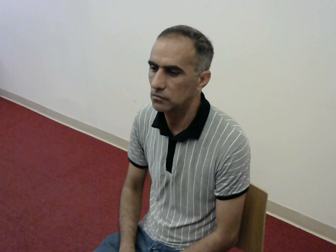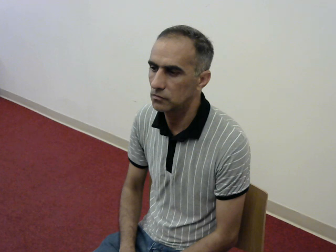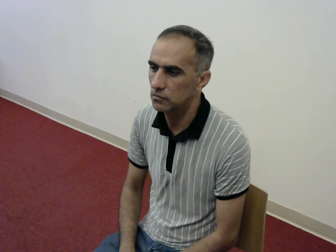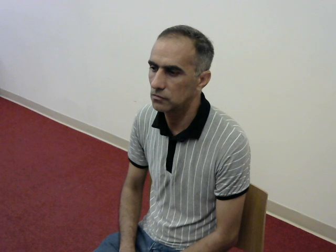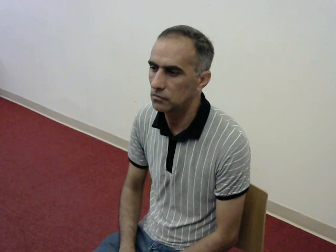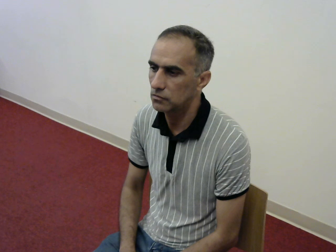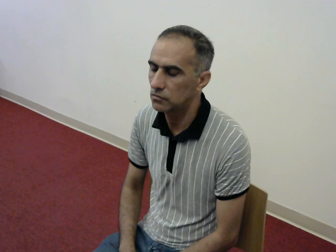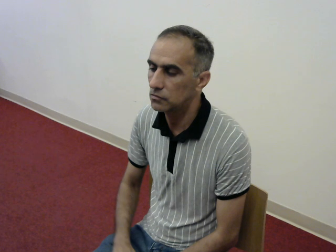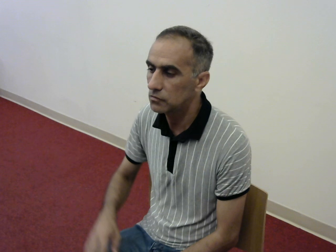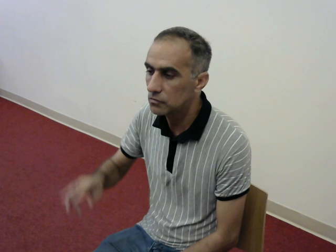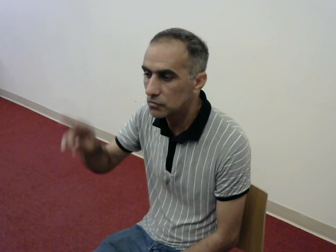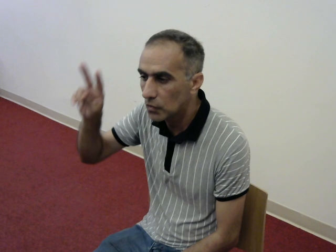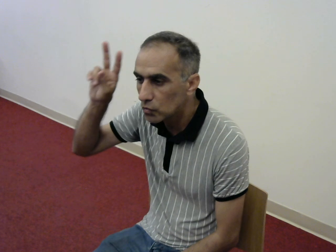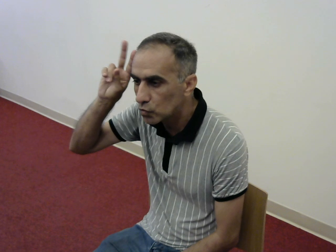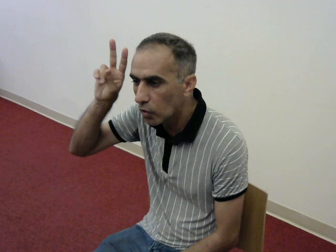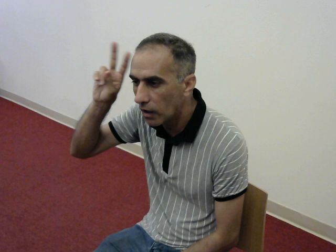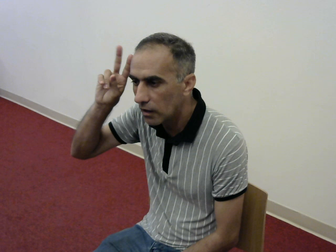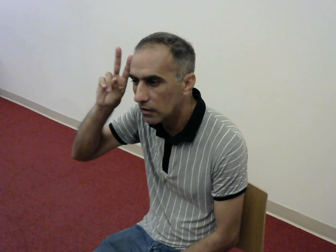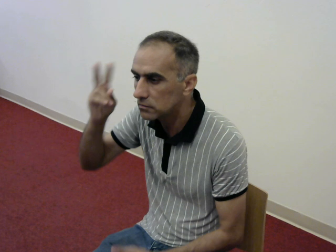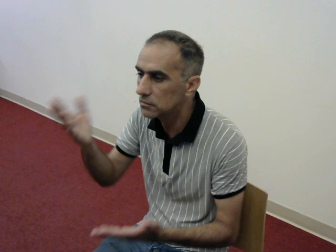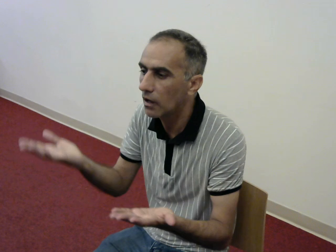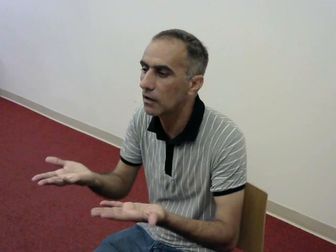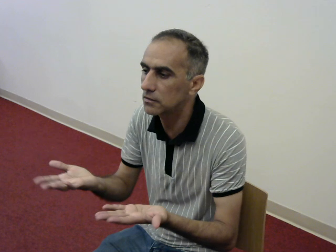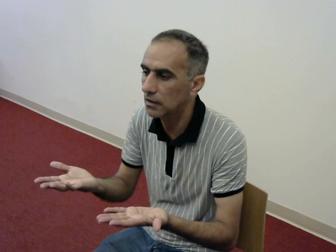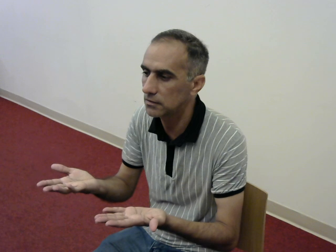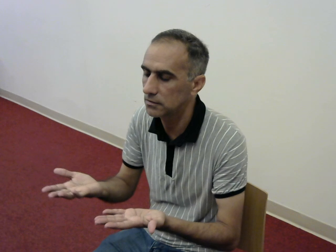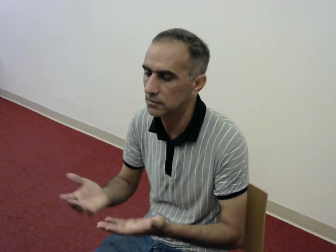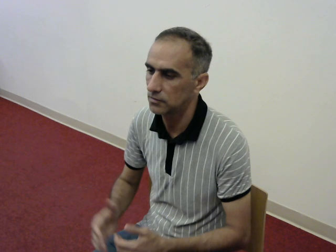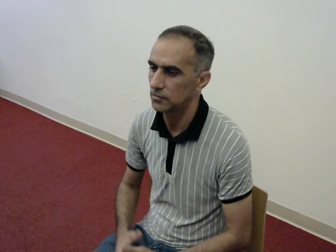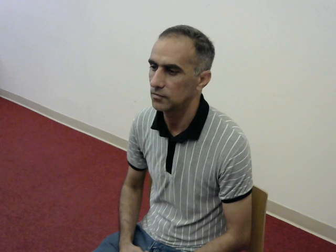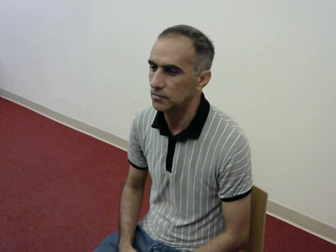Ayaqyolu hardadır?